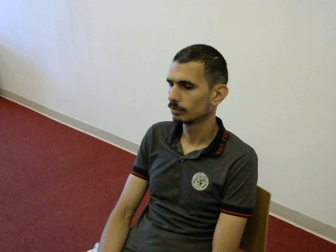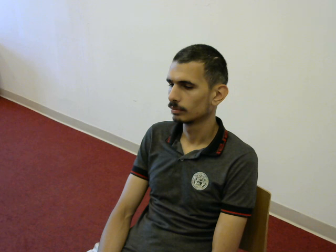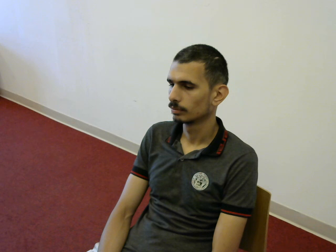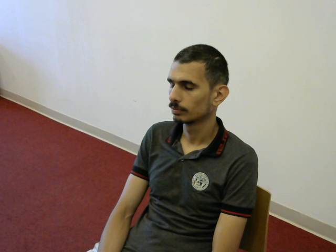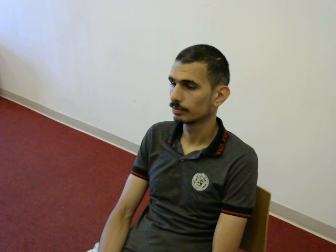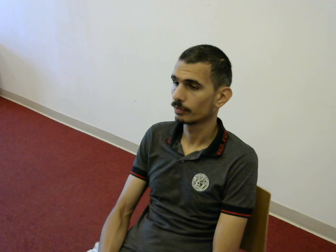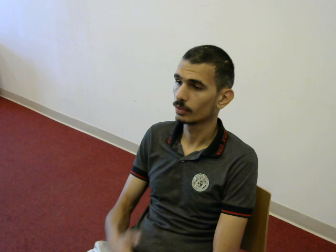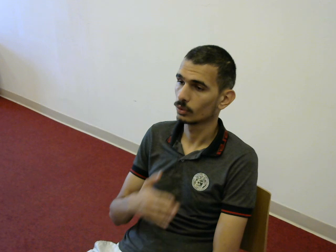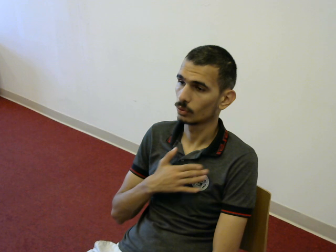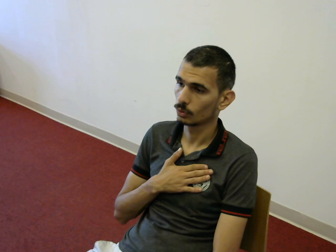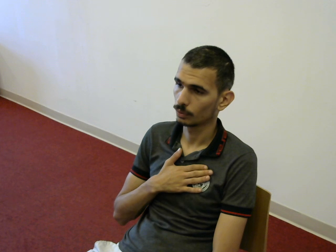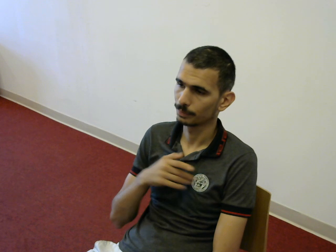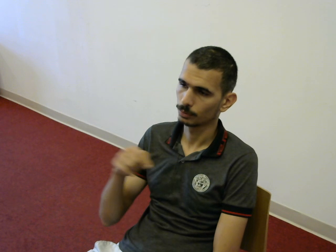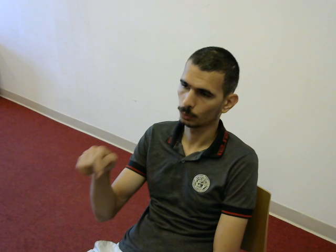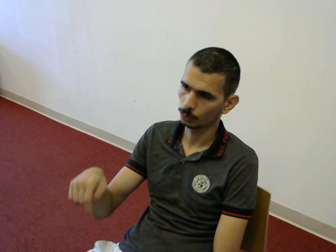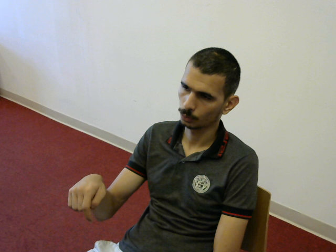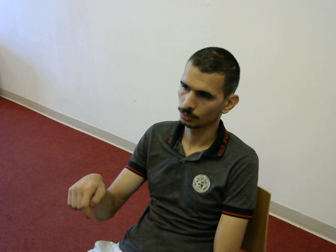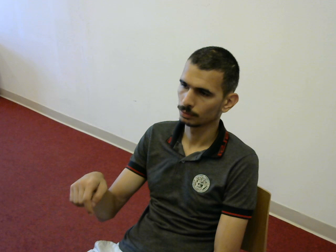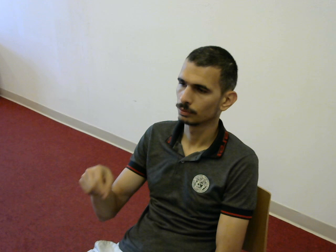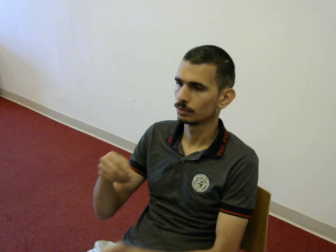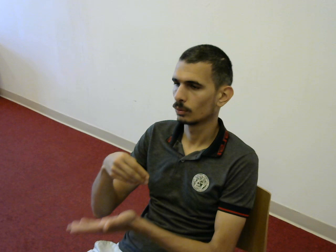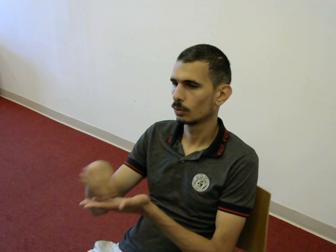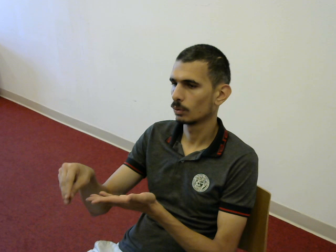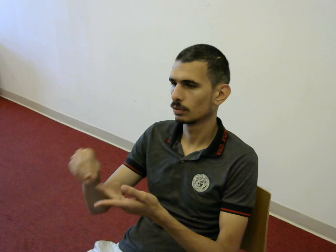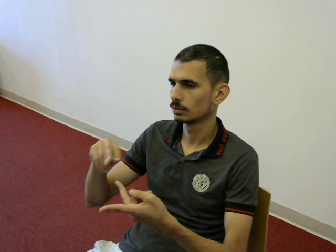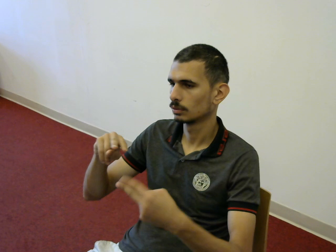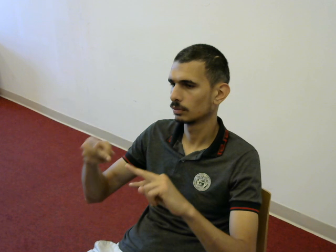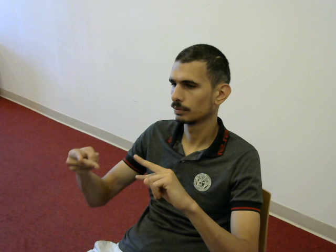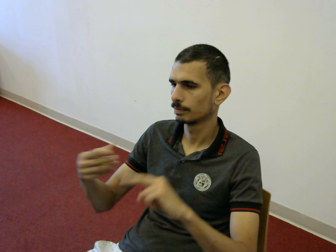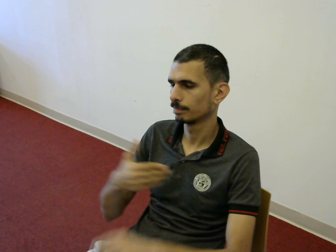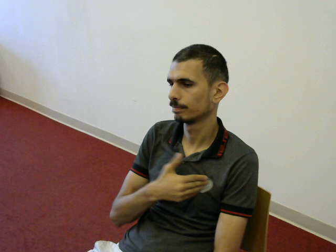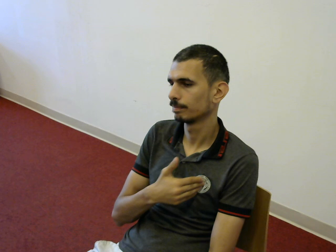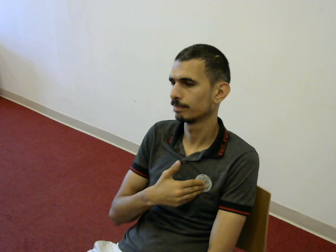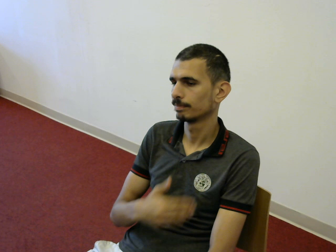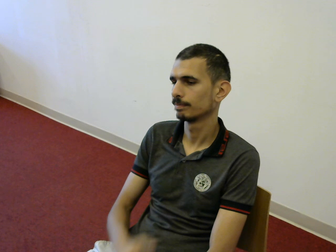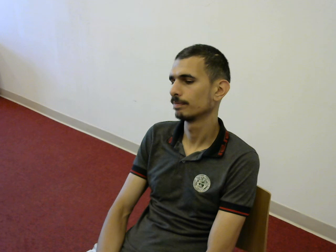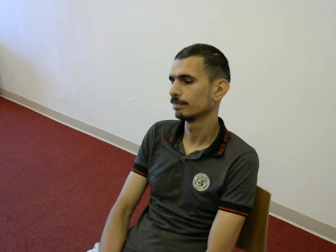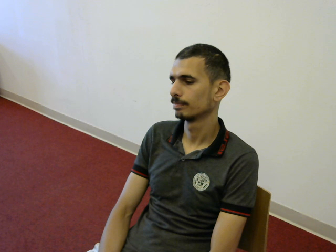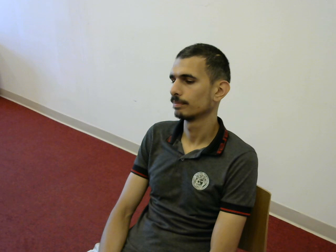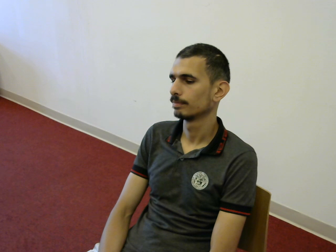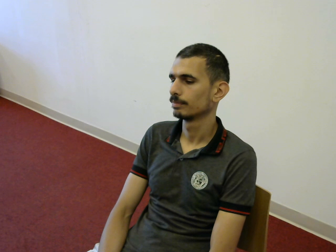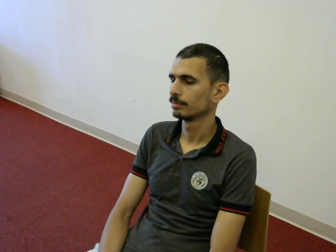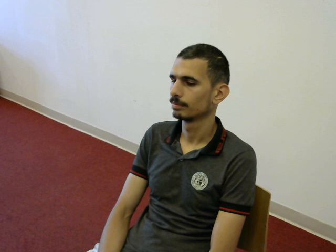Mən buradan aldıqlarımı dəyişmək istəyirəm